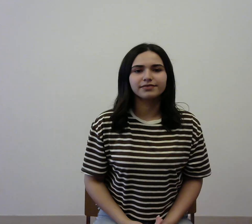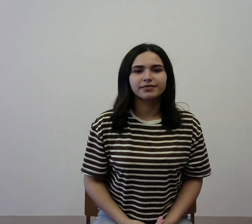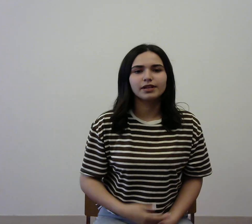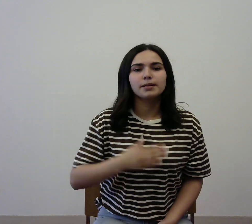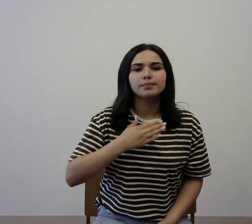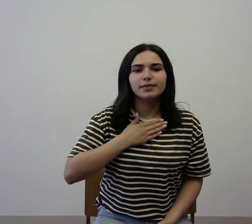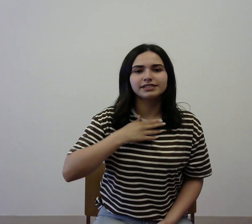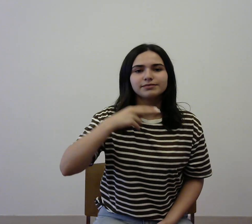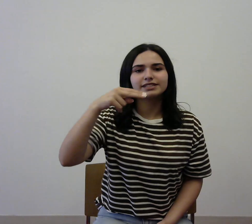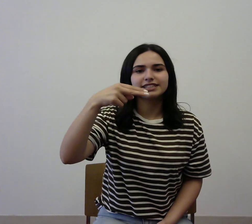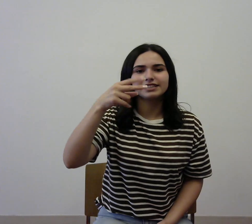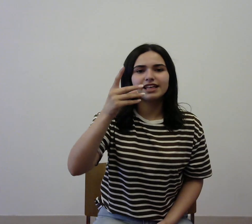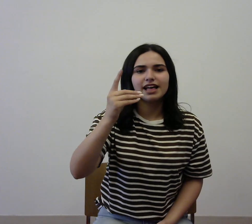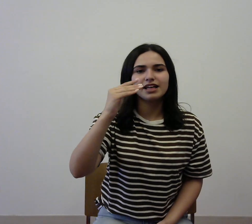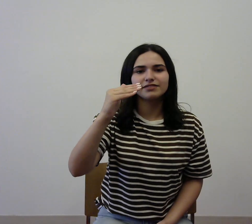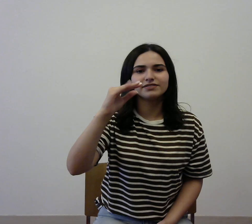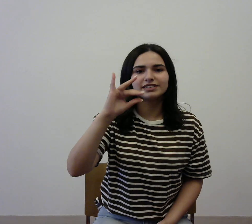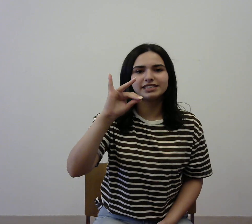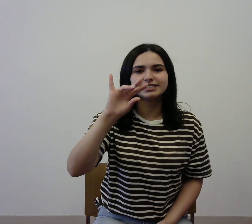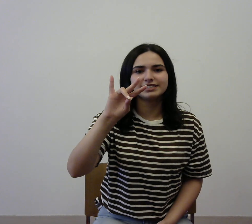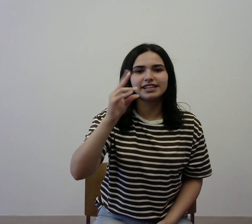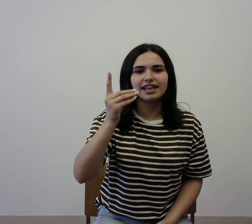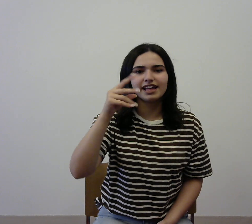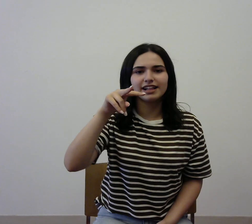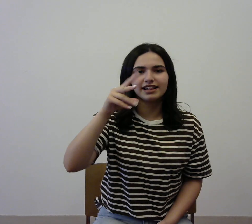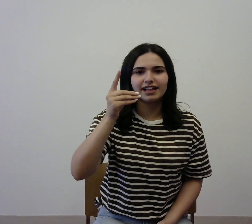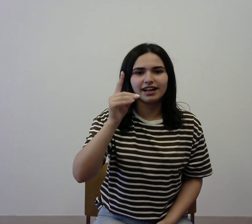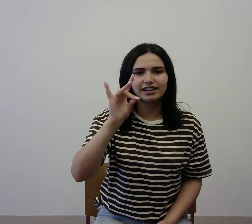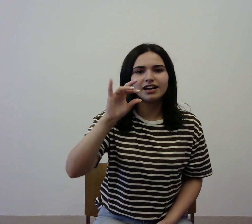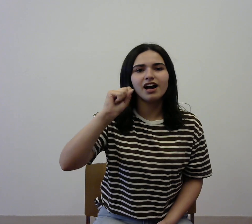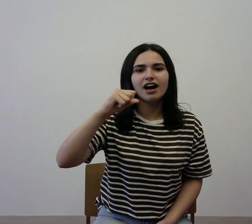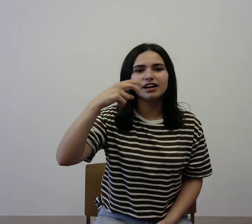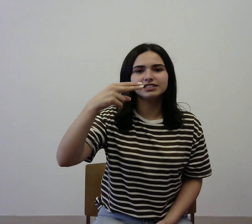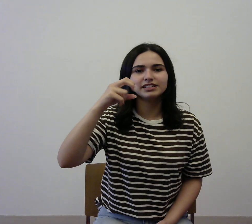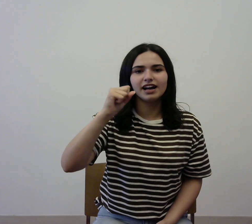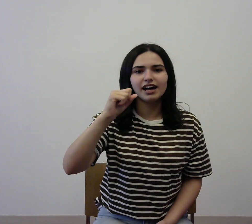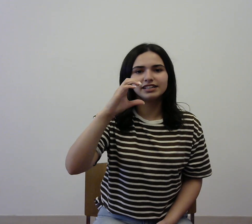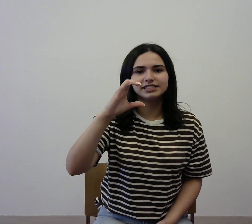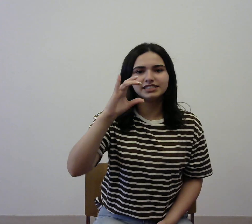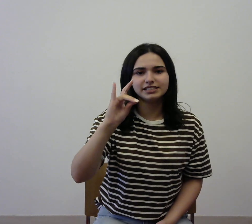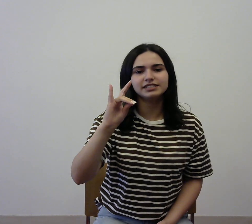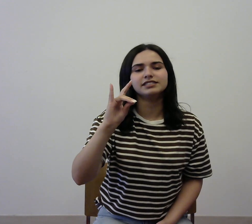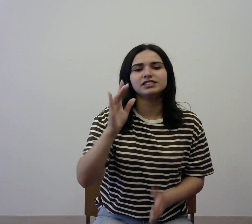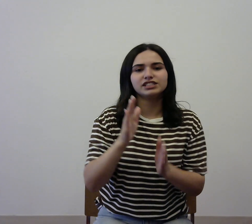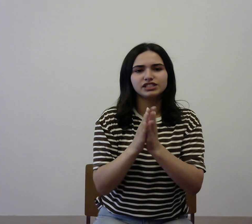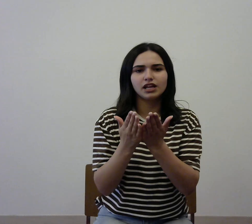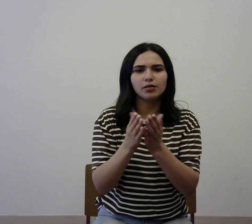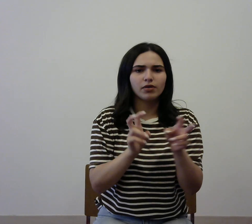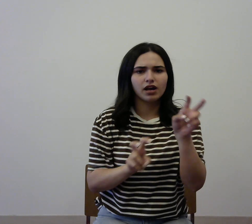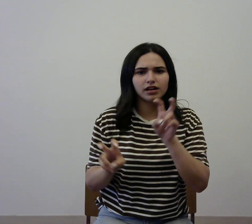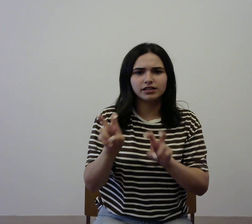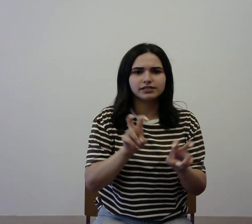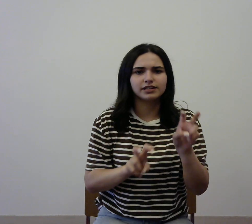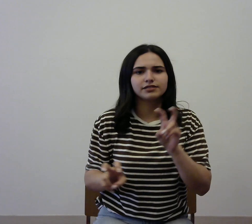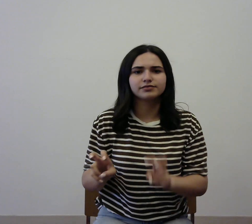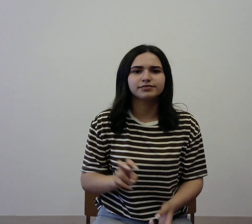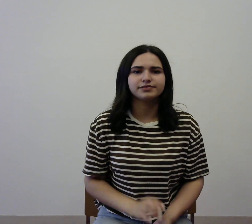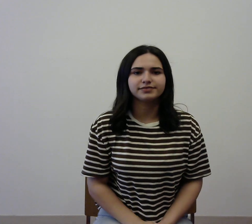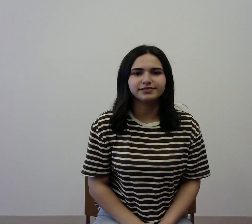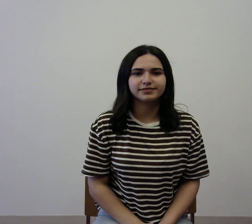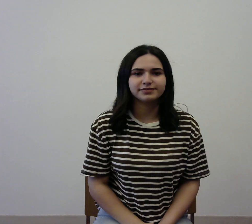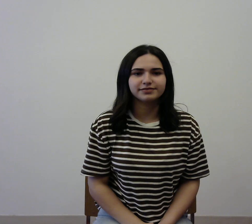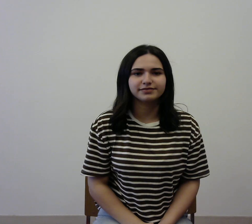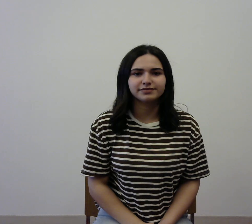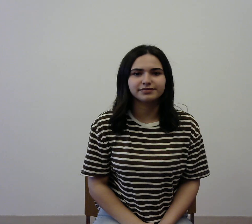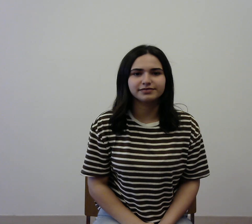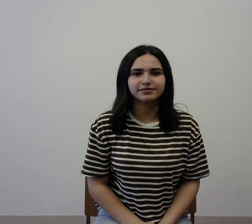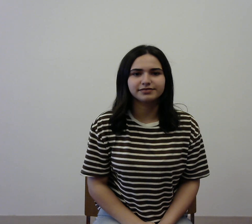Mən "Dəfinələr Adası" kitabını axtarıram